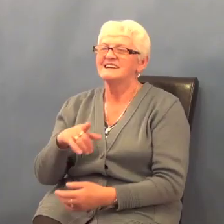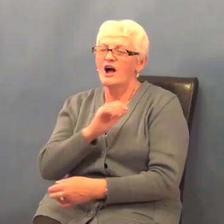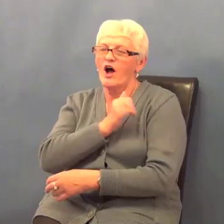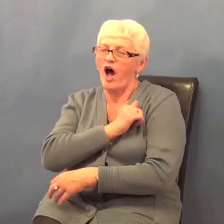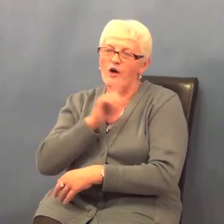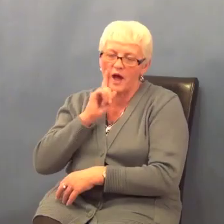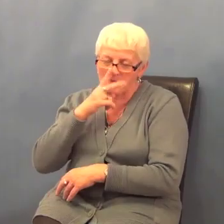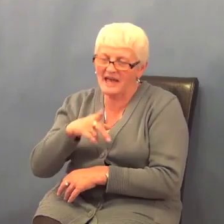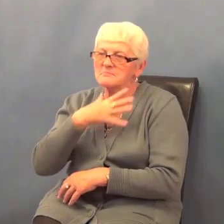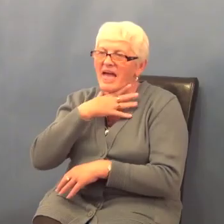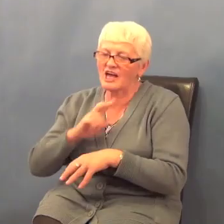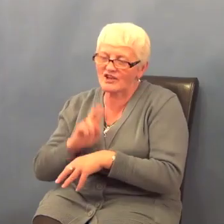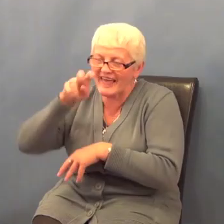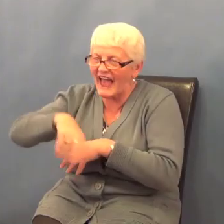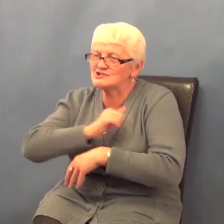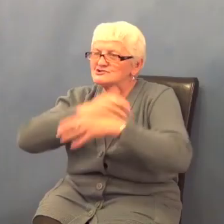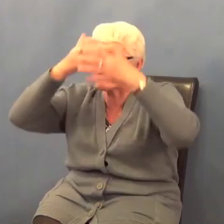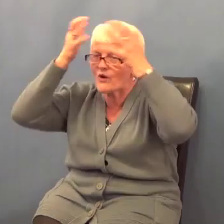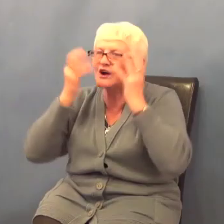Chłopiec patrzy przez okno, że pies wyskoczył ze słojem na łbie.